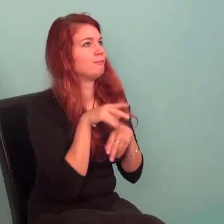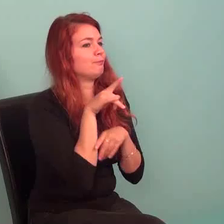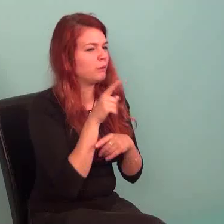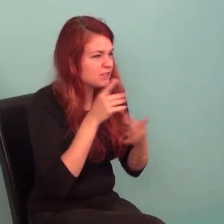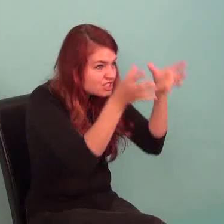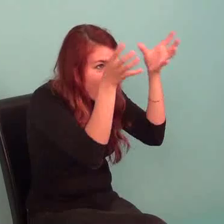Chłopiec pyta: co zrobiłeś?